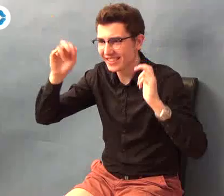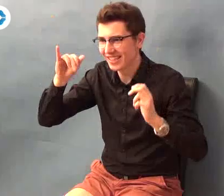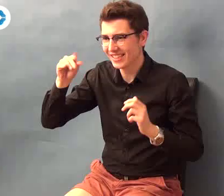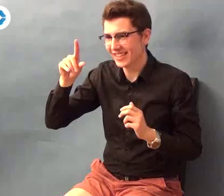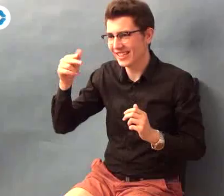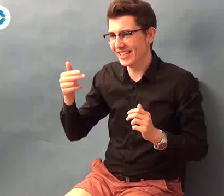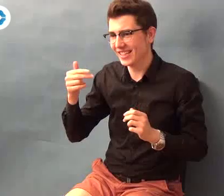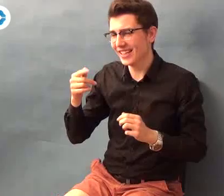Jeleń.